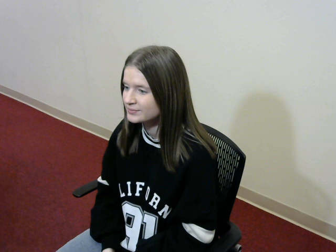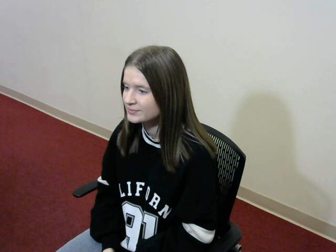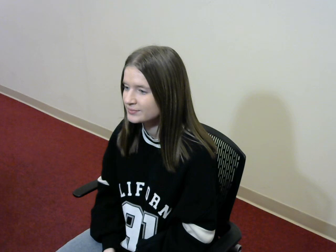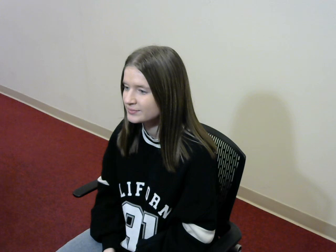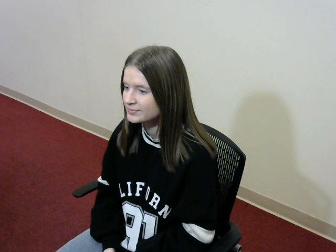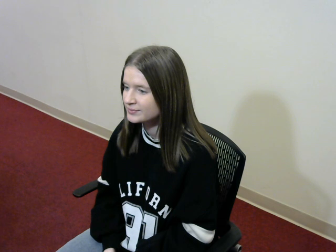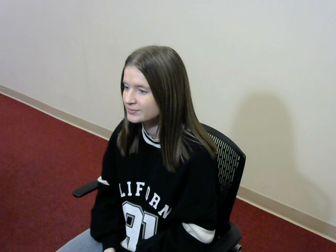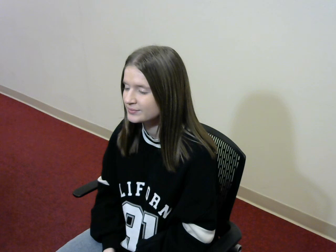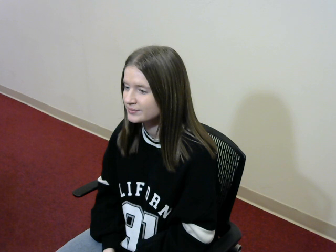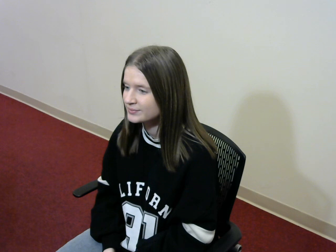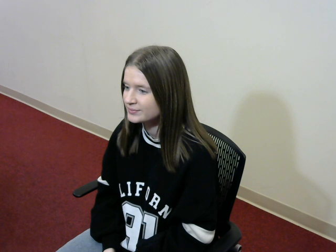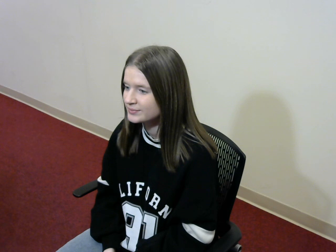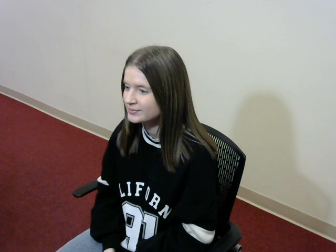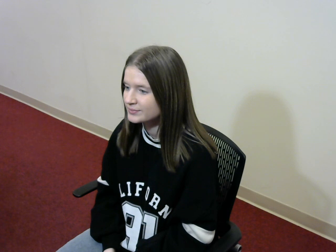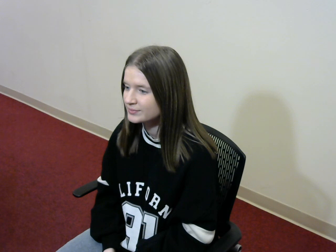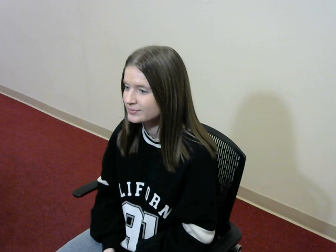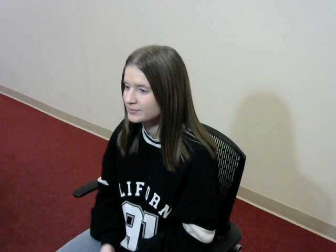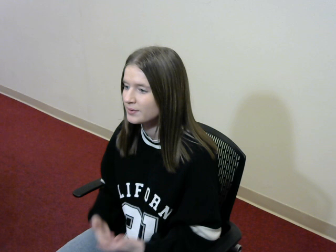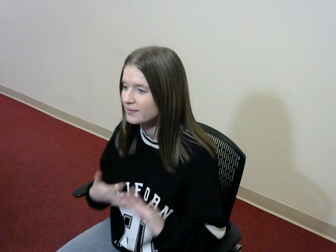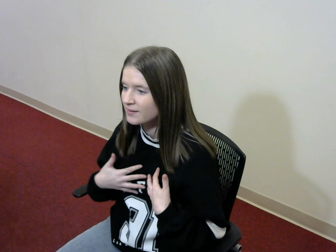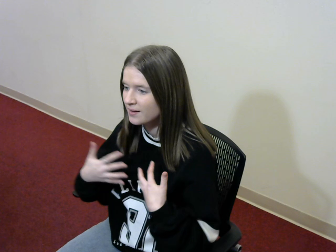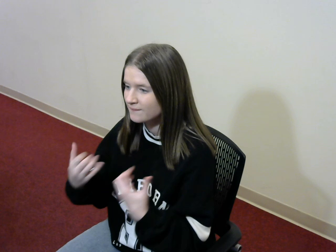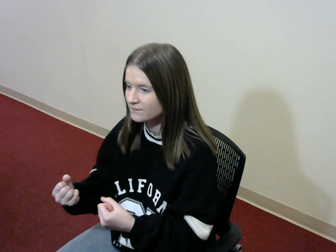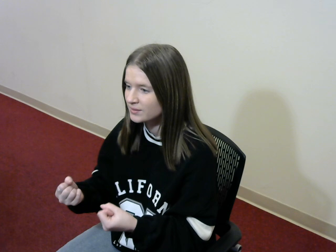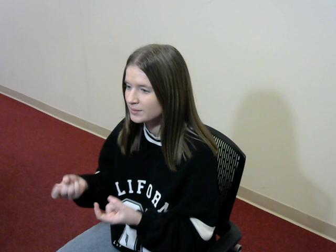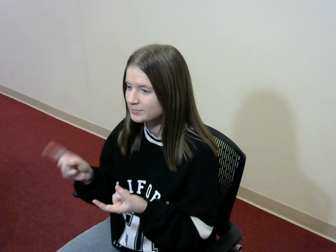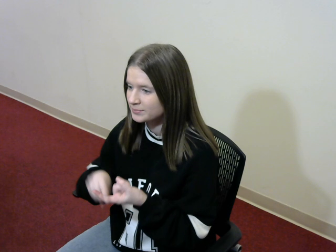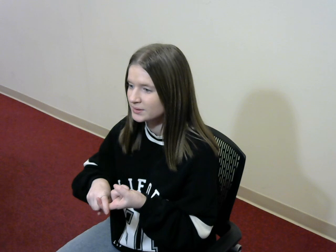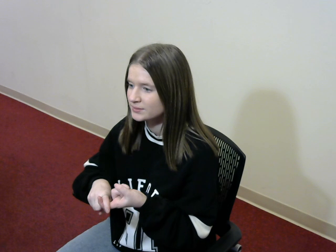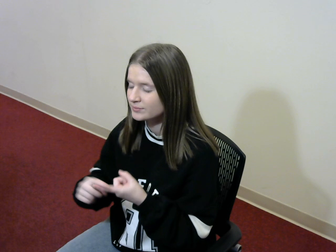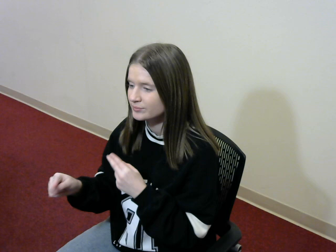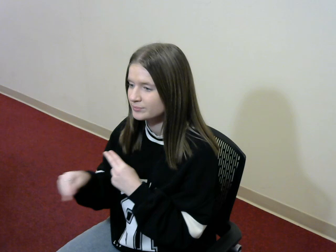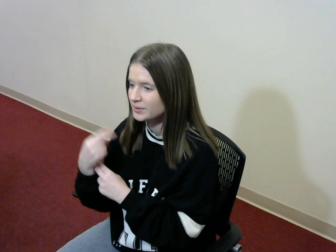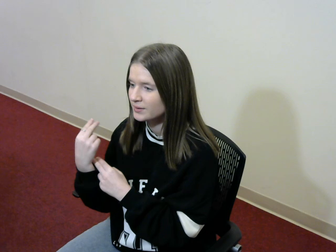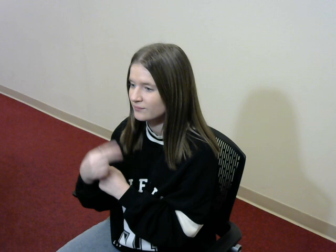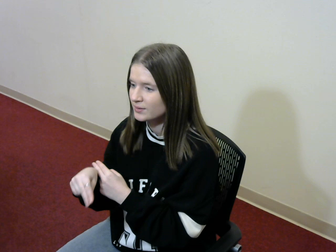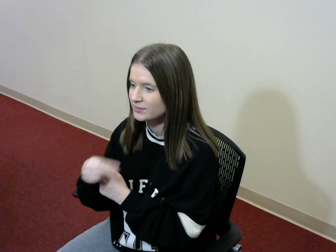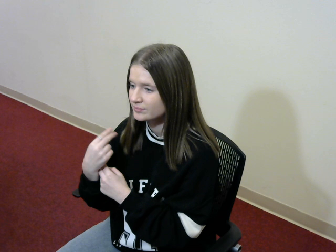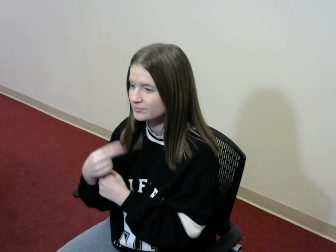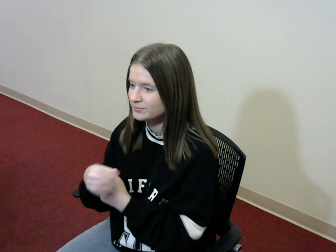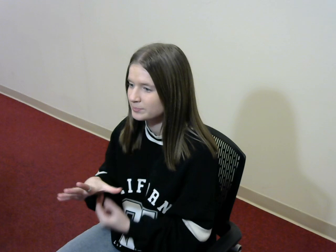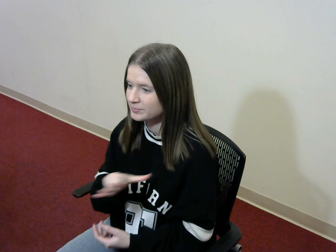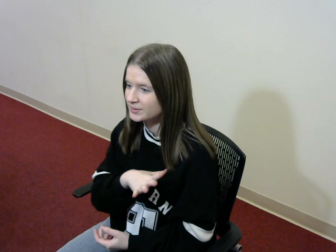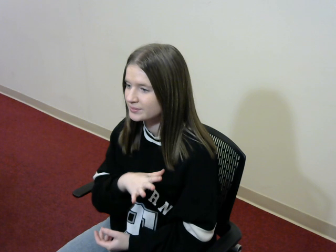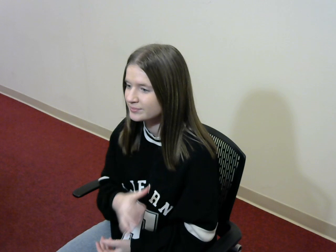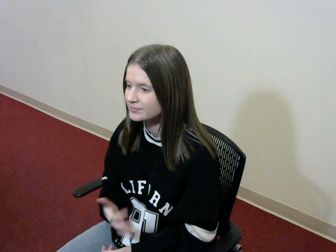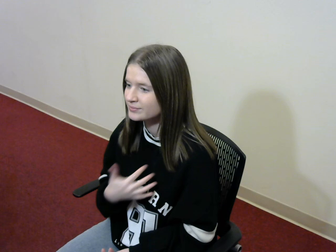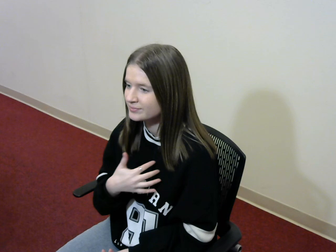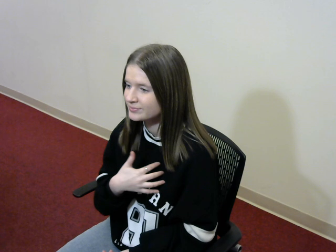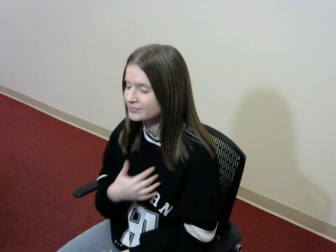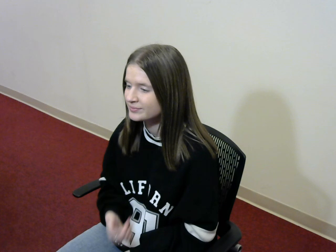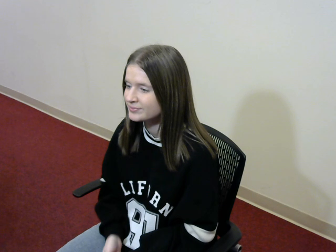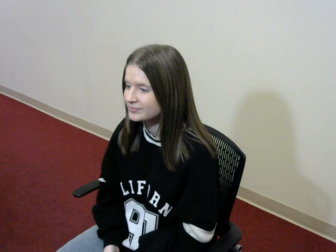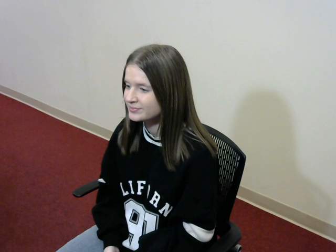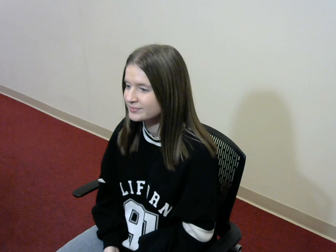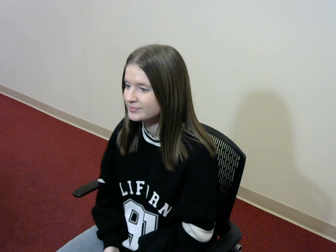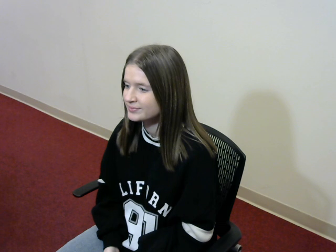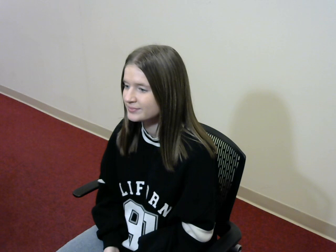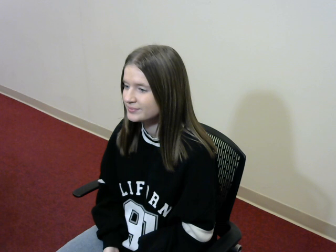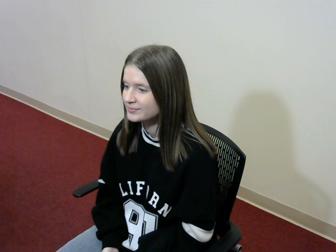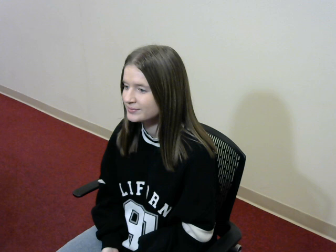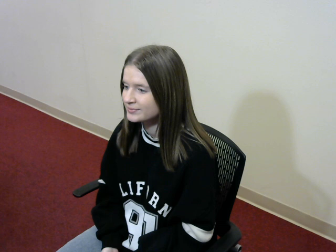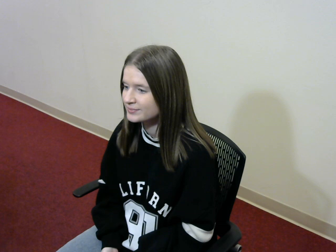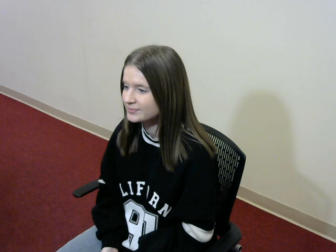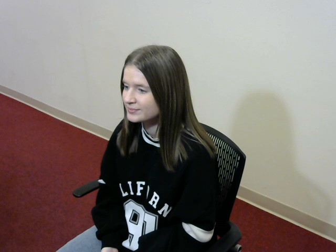Sağlamlığımla bağlı müalicə olmaq istəyirəm